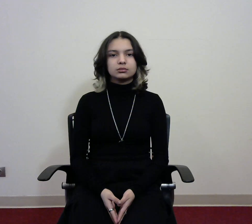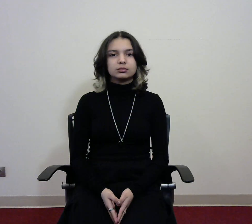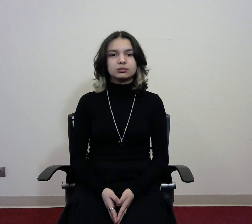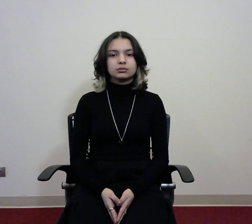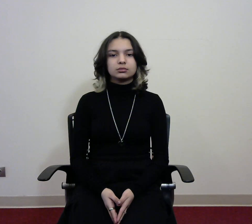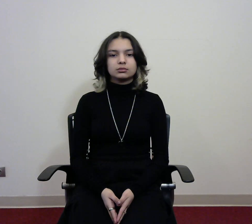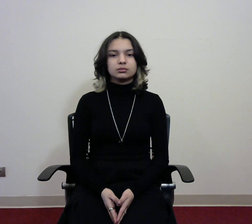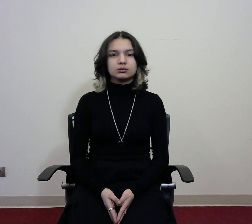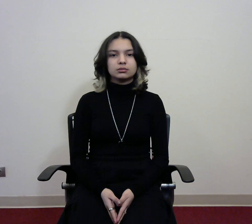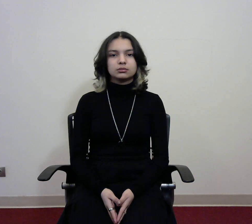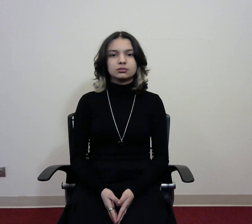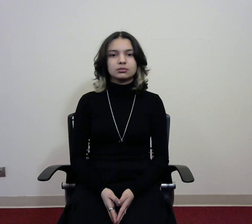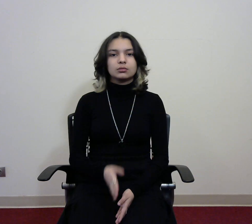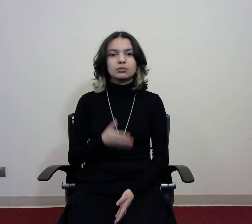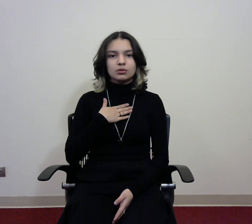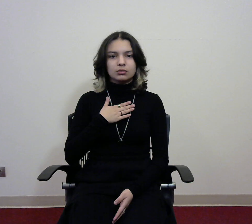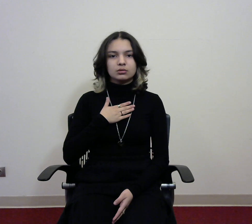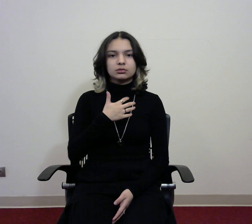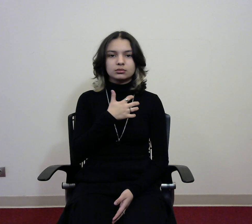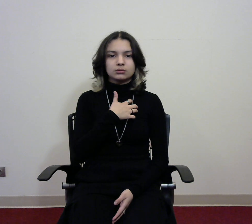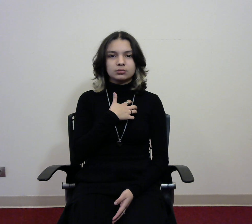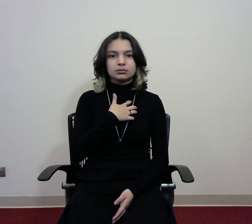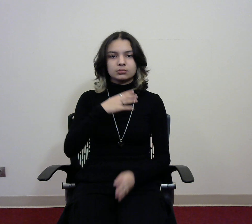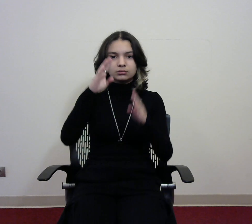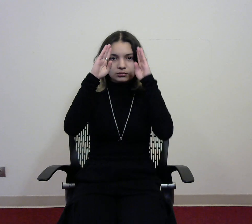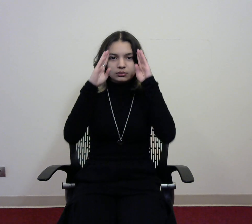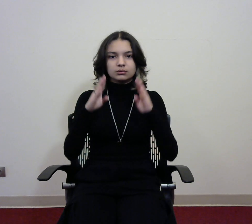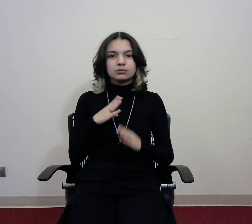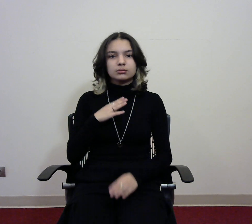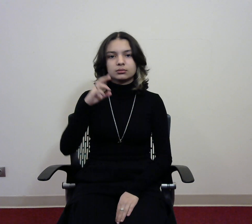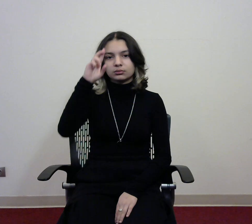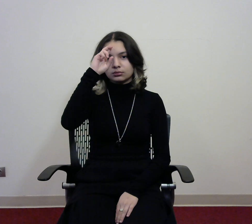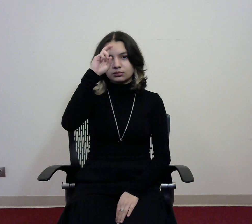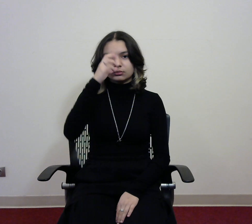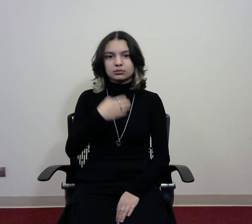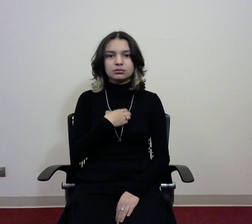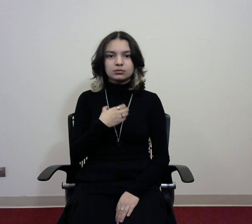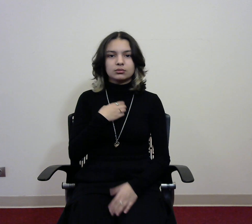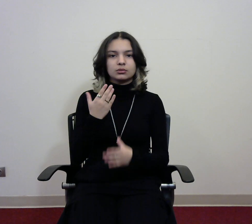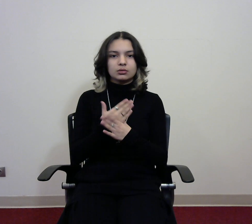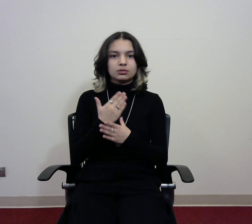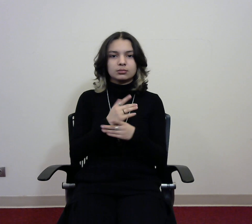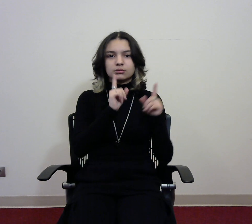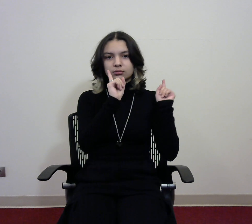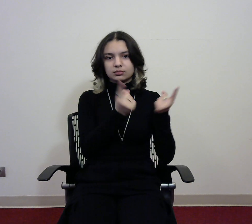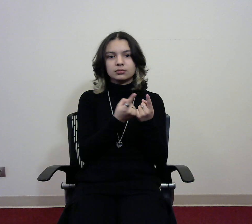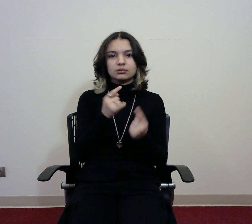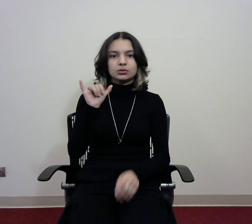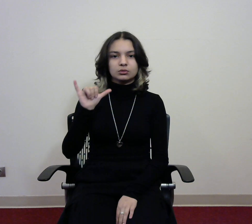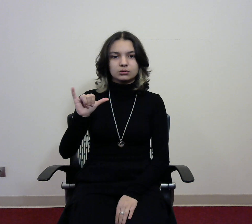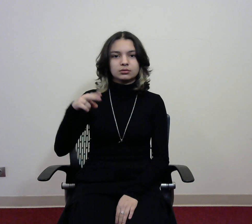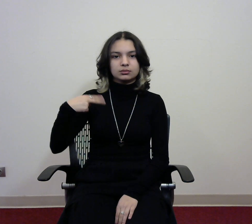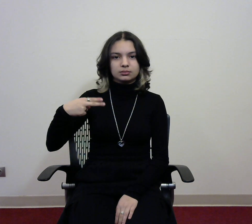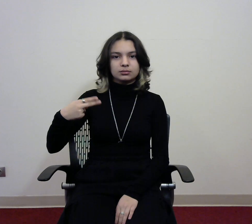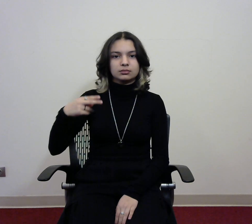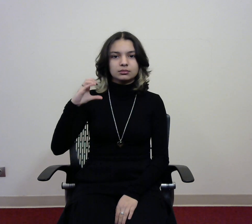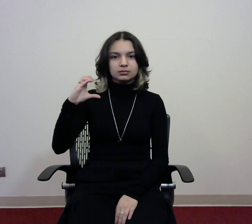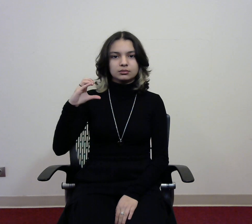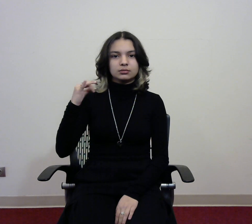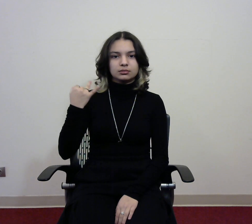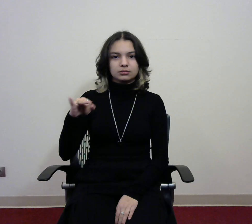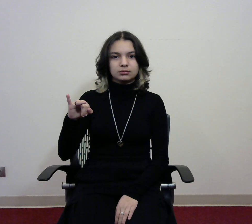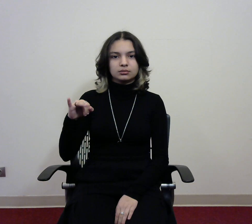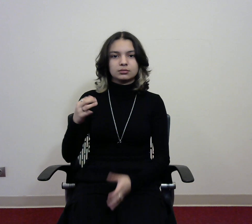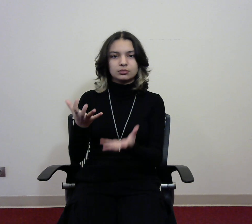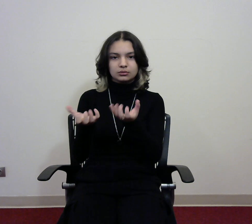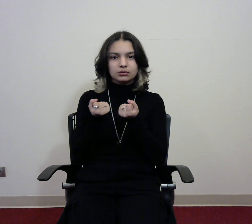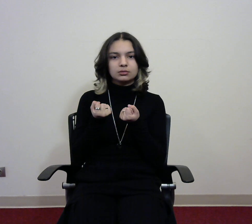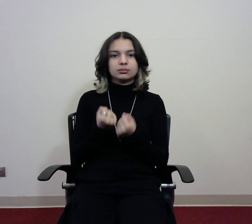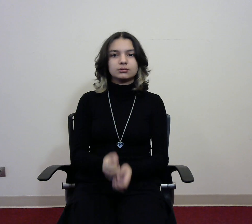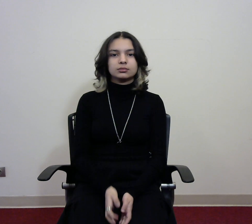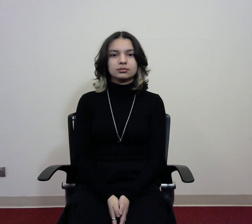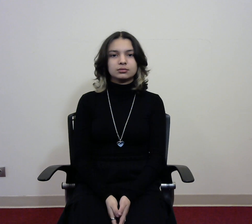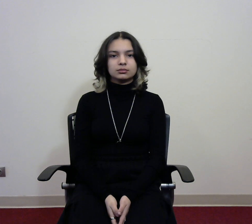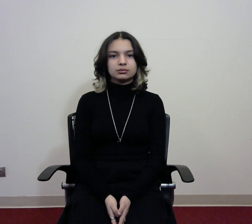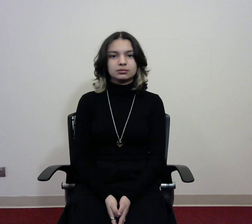Mən istəyirəm ki, ünvanlı dövlət sosial yardımı (ÜDSY) alım